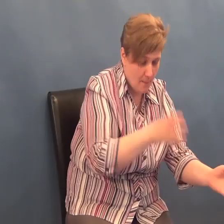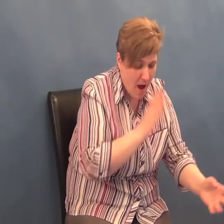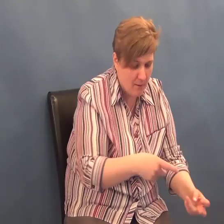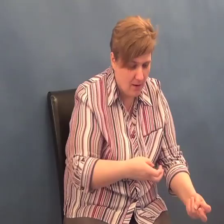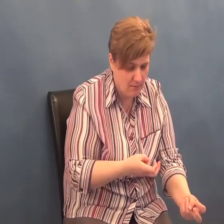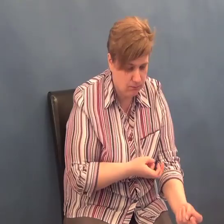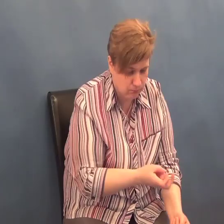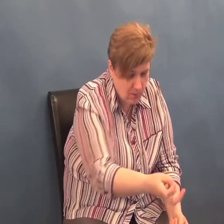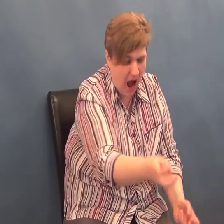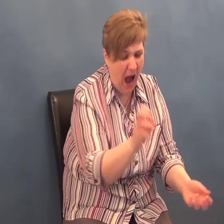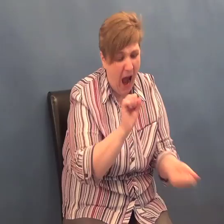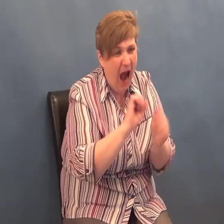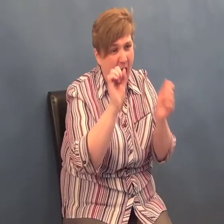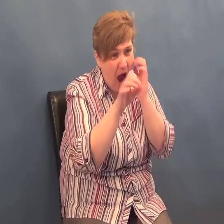To chyba kulig, albo...